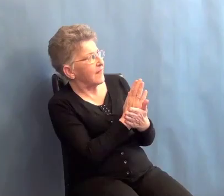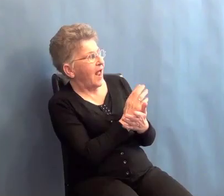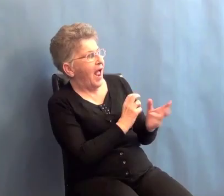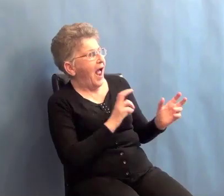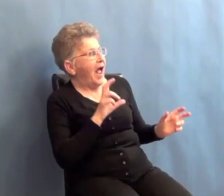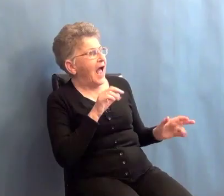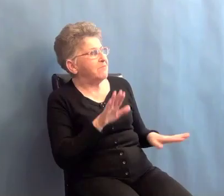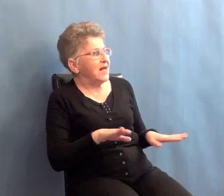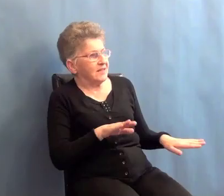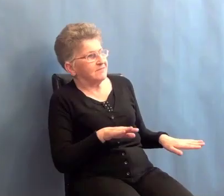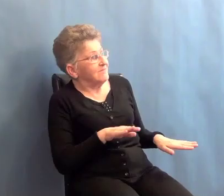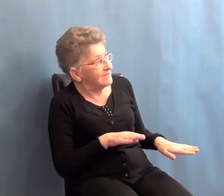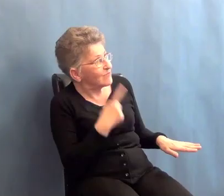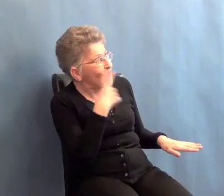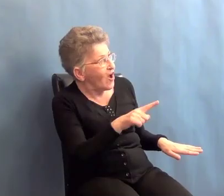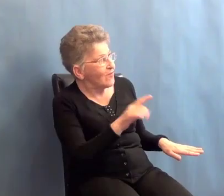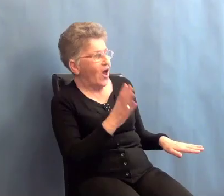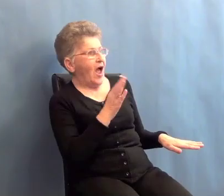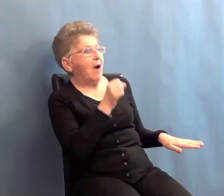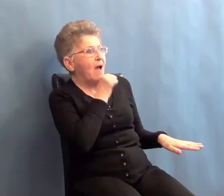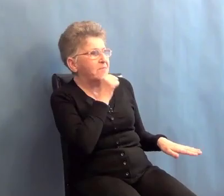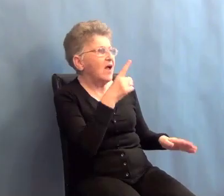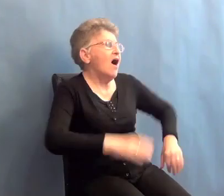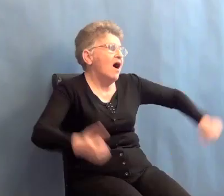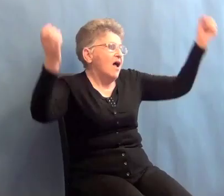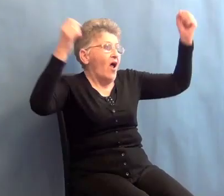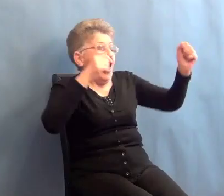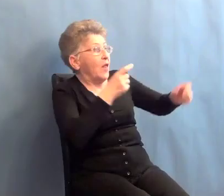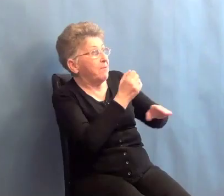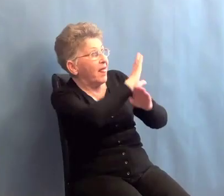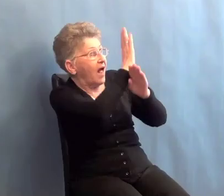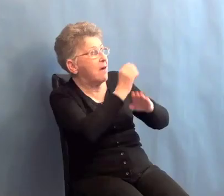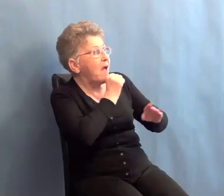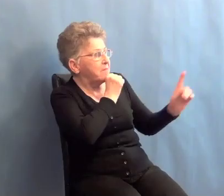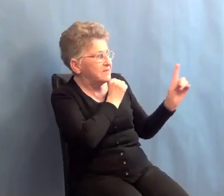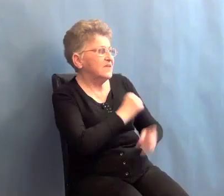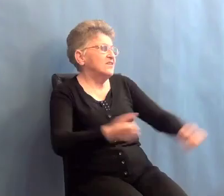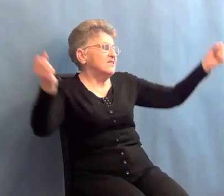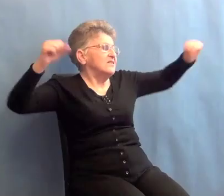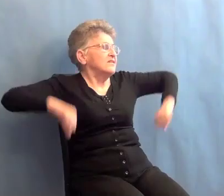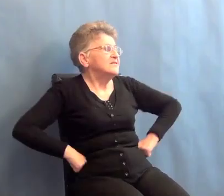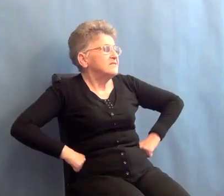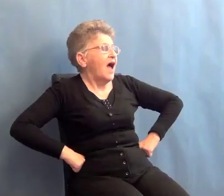Charlie Chaplin wszystko widział. Wcześniej jednak zdenerwowana babcia też widzi pękniętą szybę.